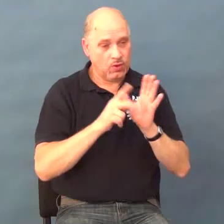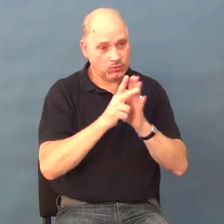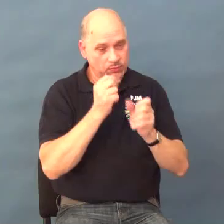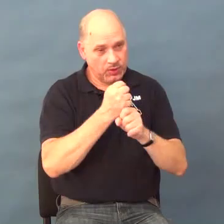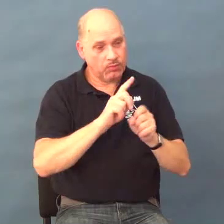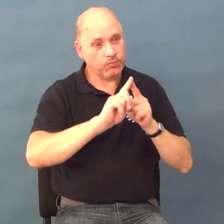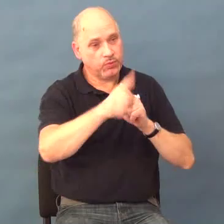Później jestem wolny.